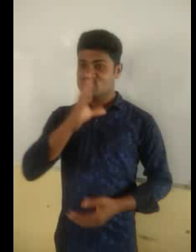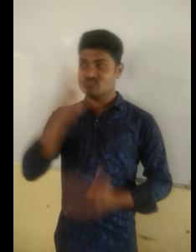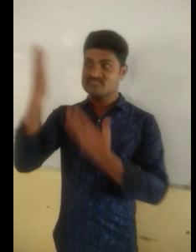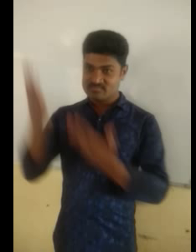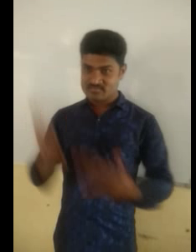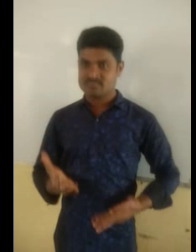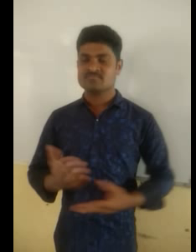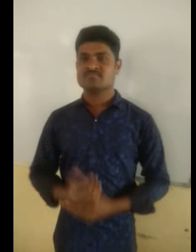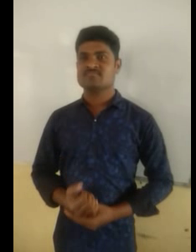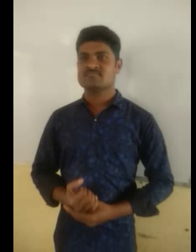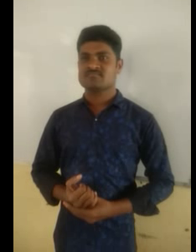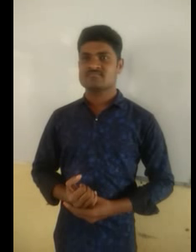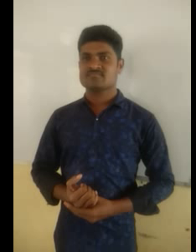he came by train